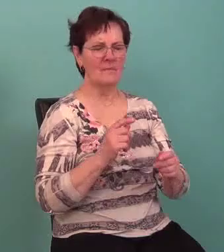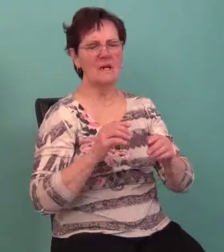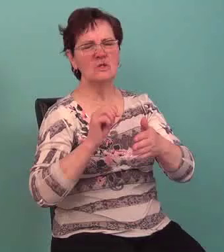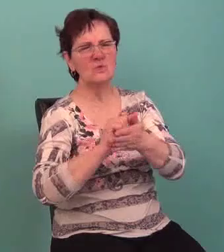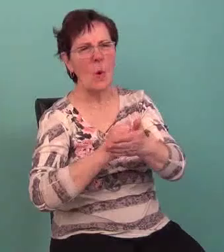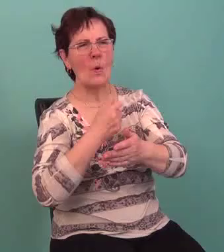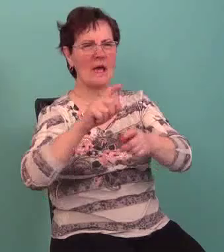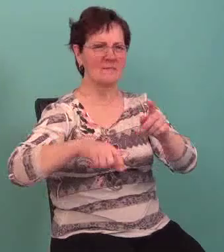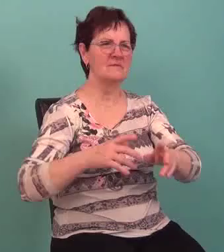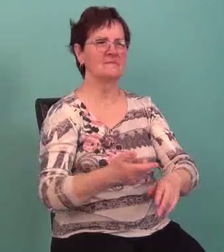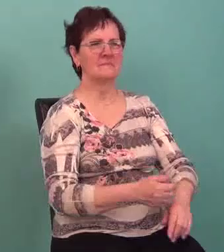Skóra i coś tam jeszcze.